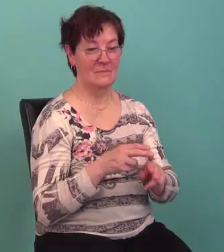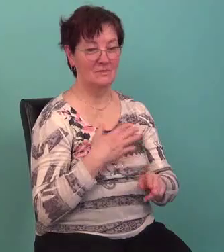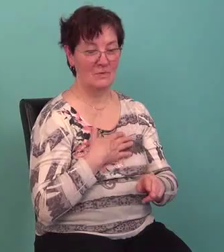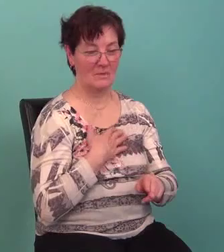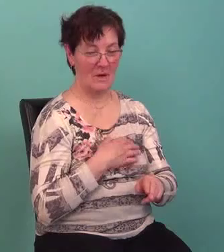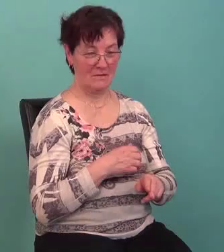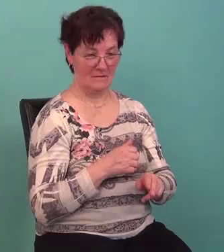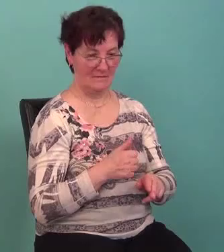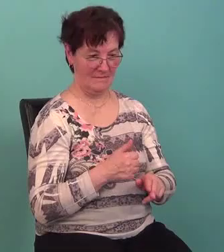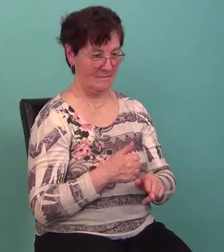Wycieczka w góry.